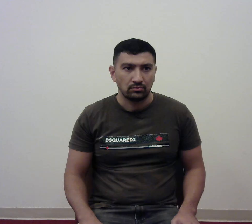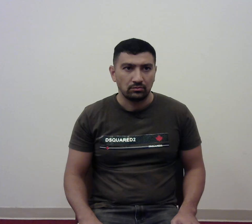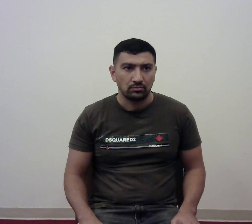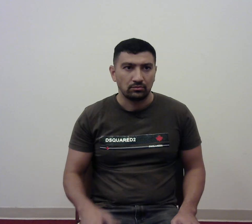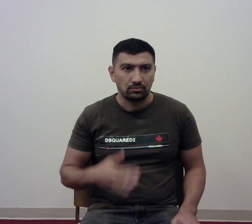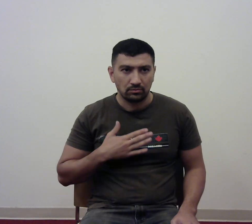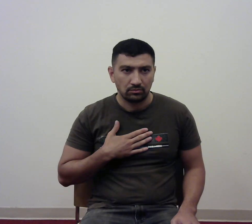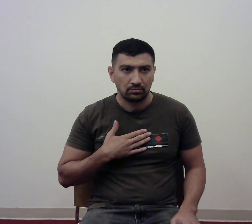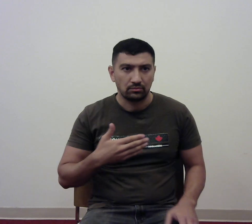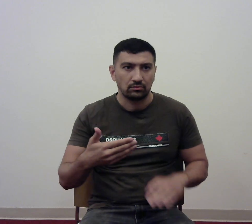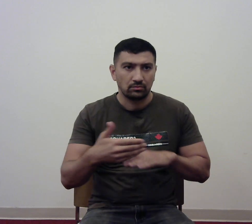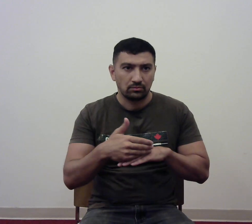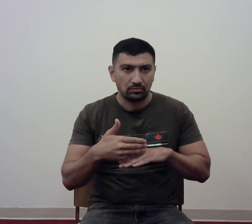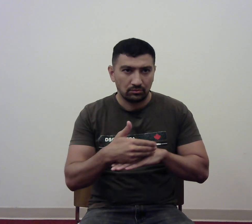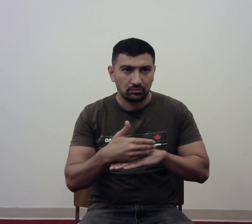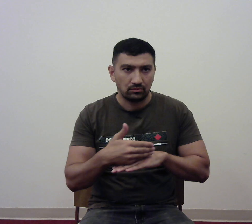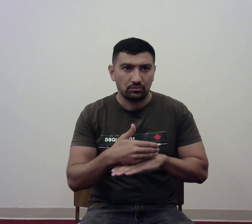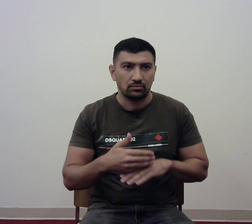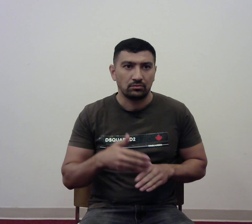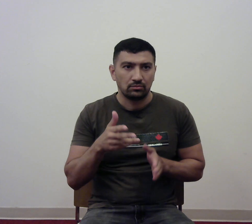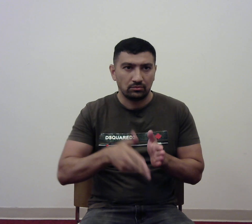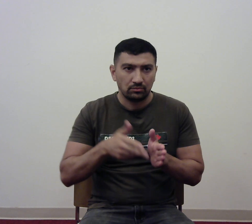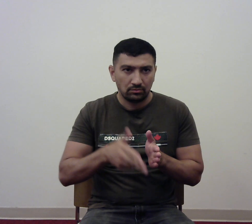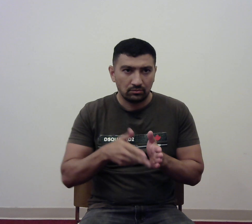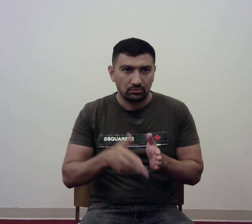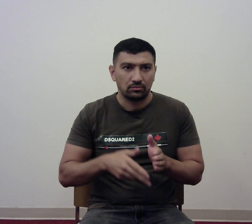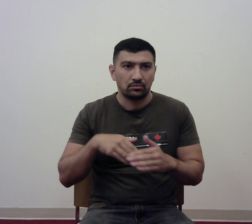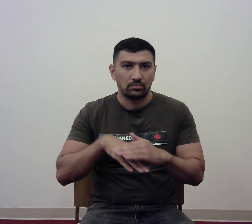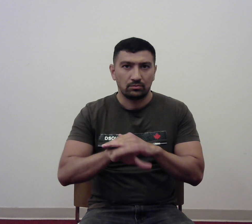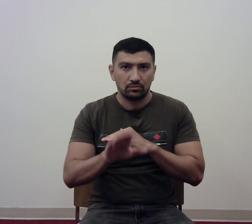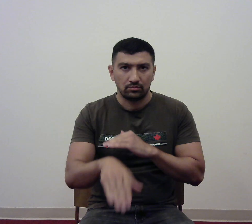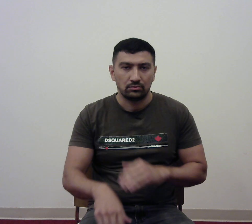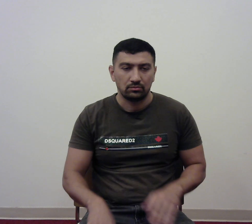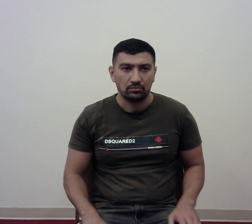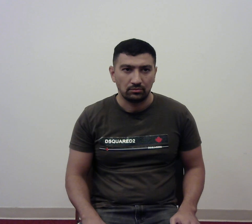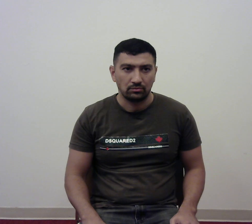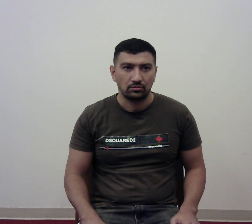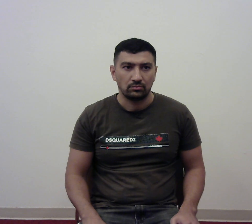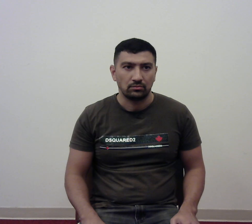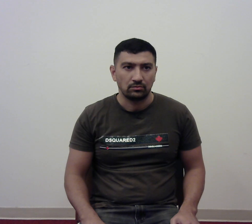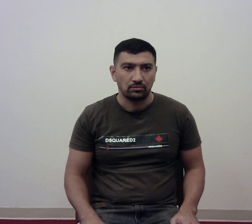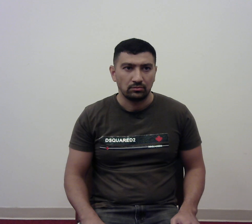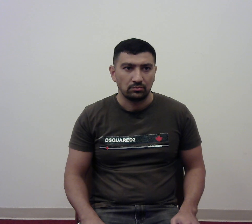Mən Sumqayıta qatarla gedirəm